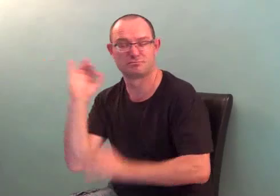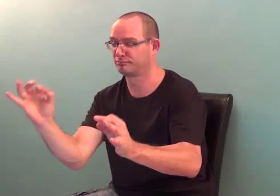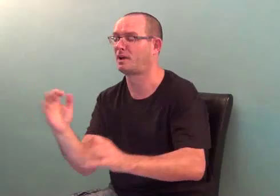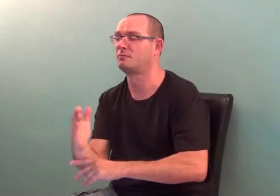Zgadza się.